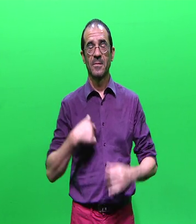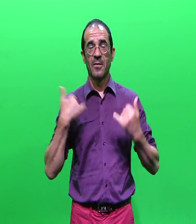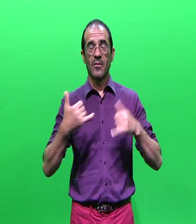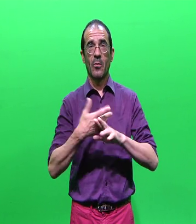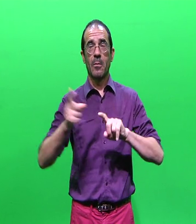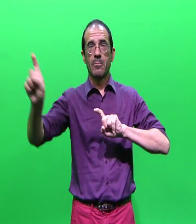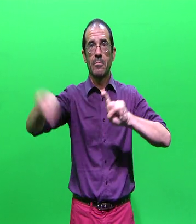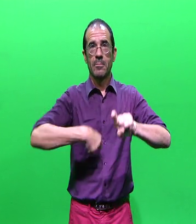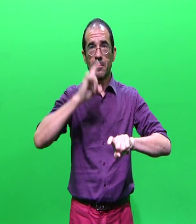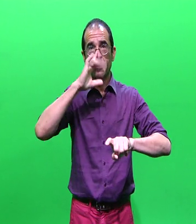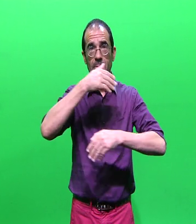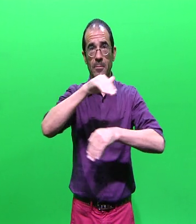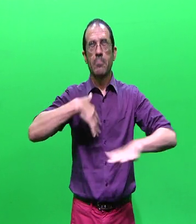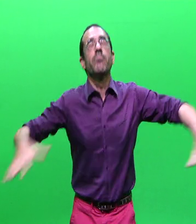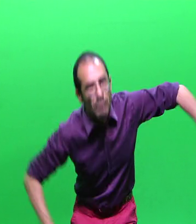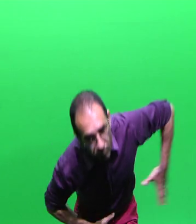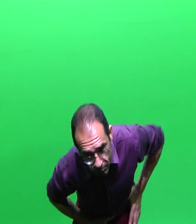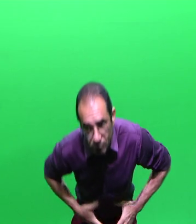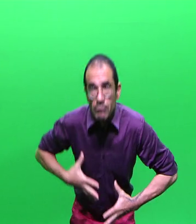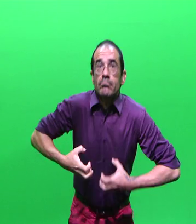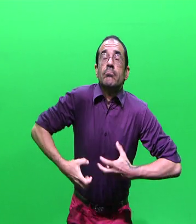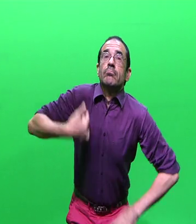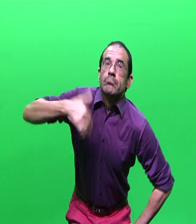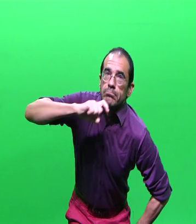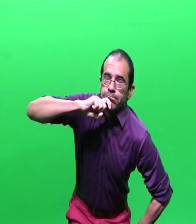Estava jugant a futbol i em van donar una patada al penis, i em va fer molt de mal.